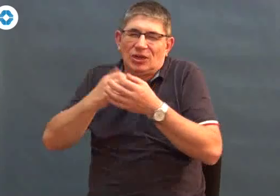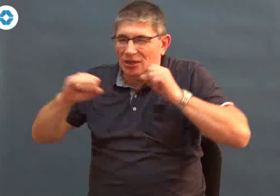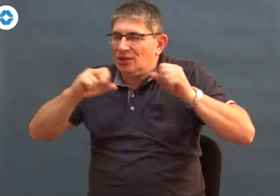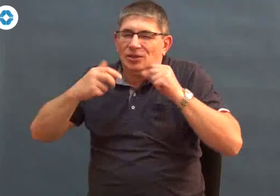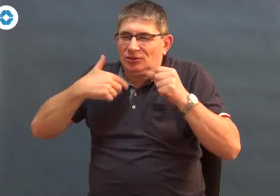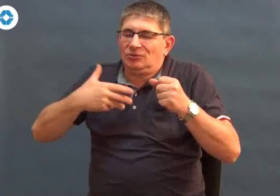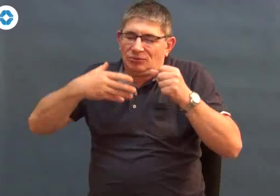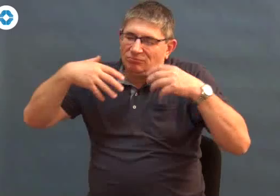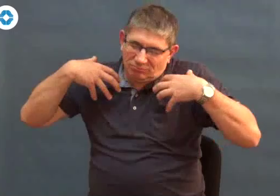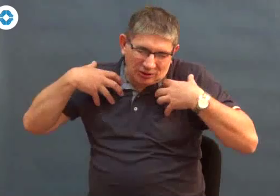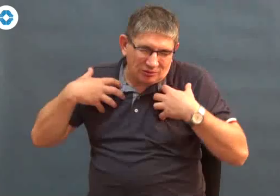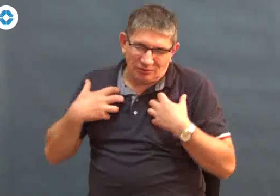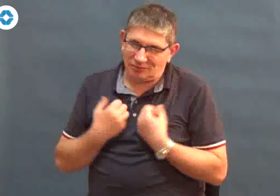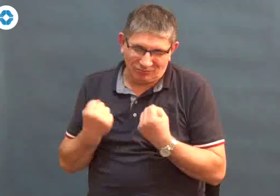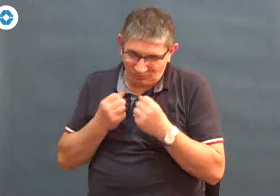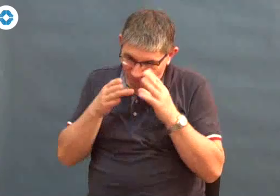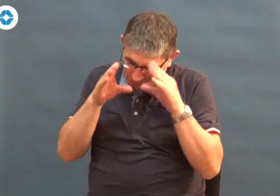Jest już mocno zmęczony i chce spać.